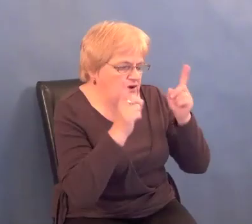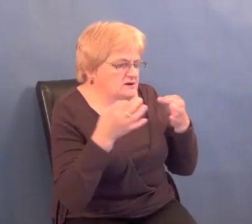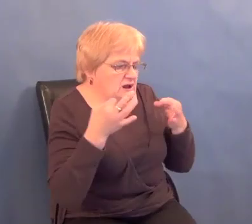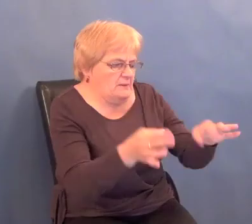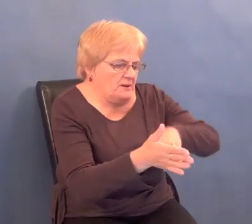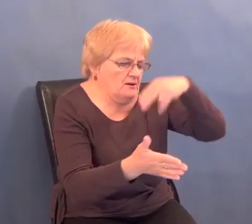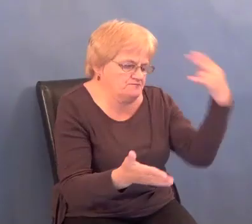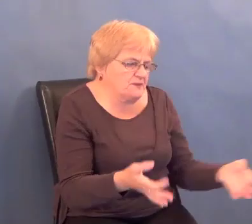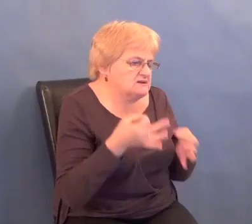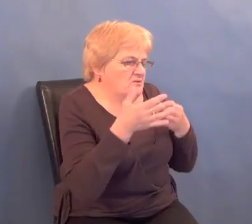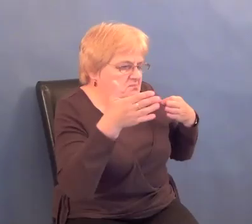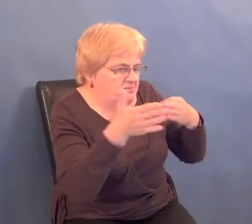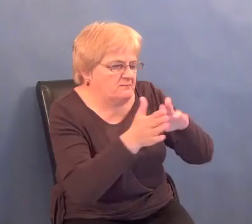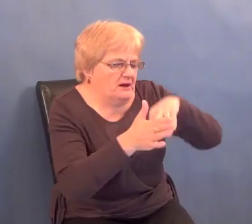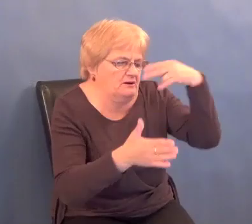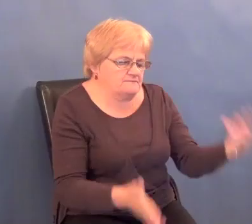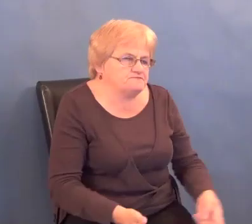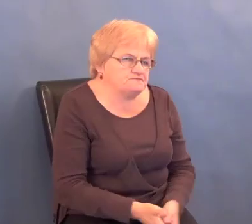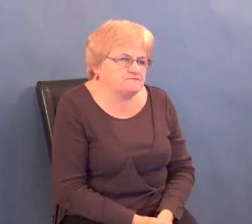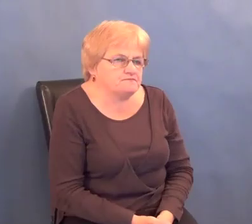Trzeba uważać na samochód, może być wypadek, który spowoduje upadek.